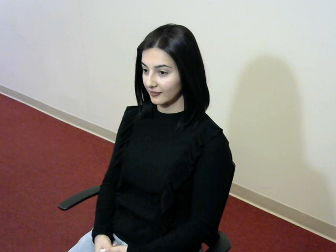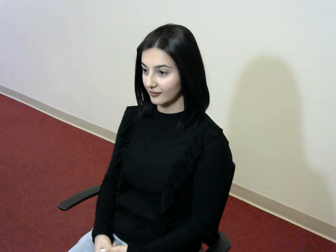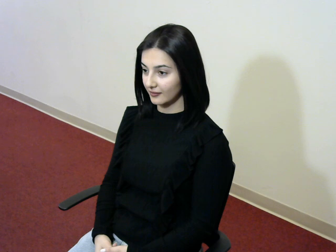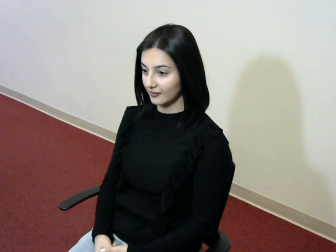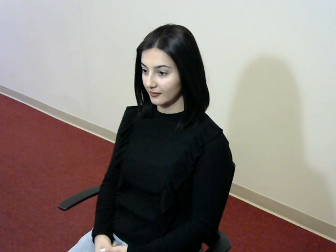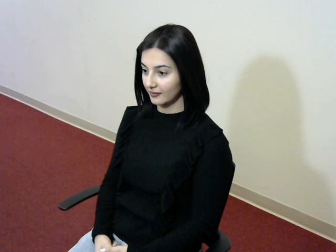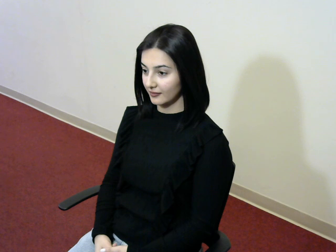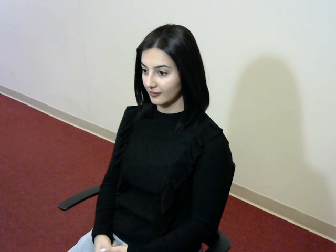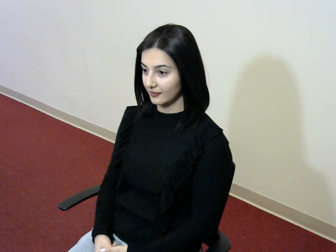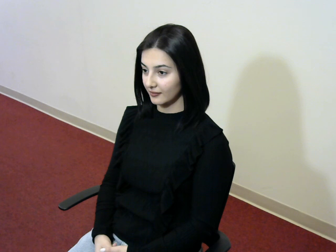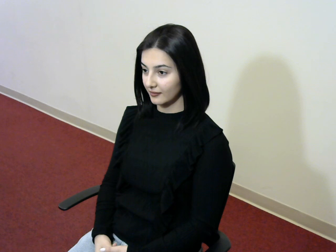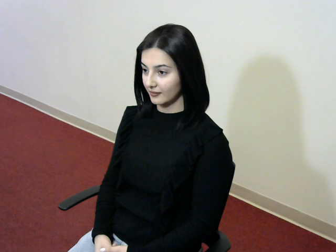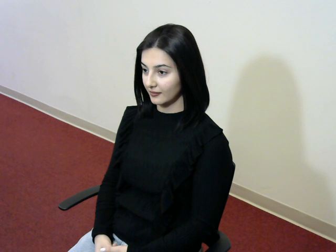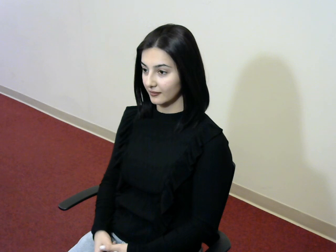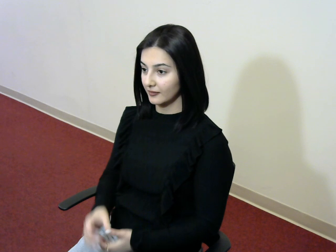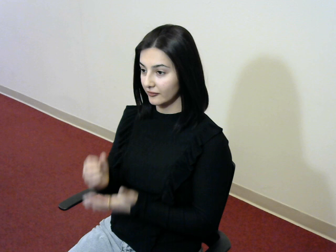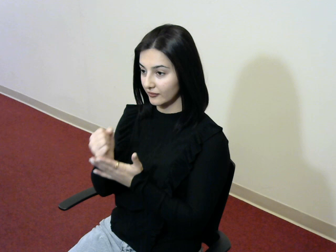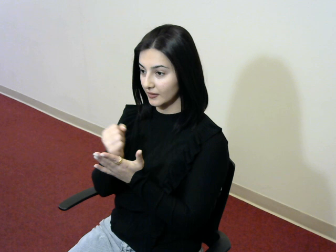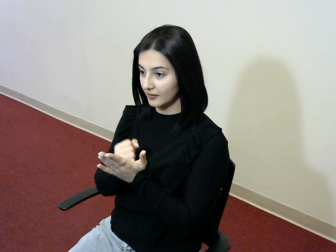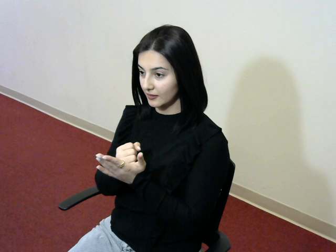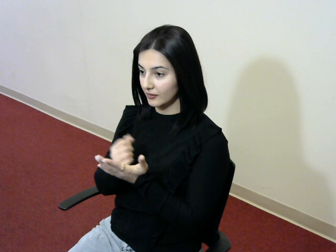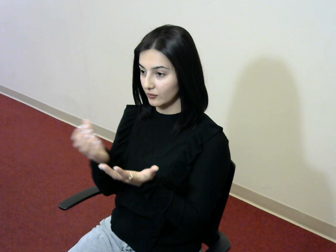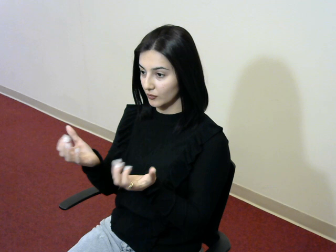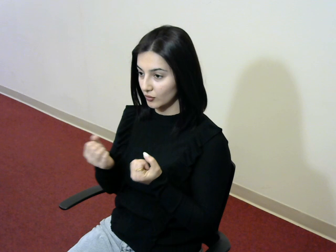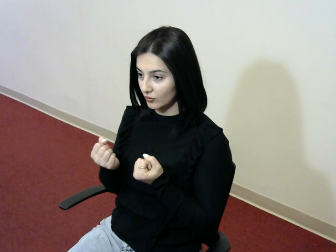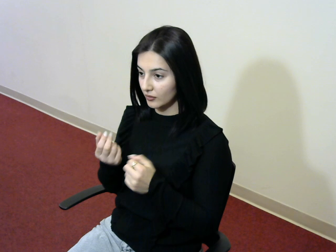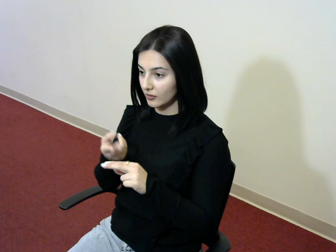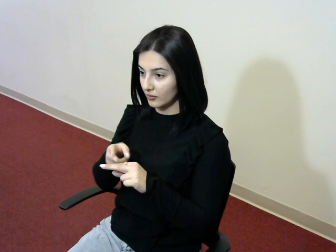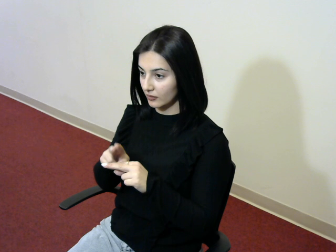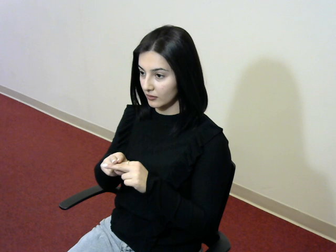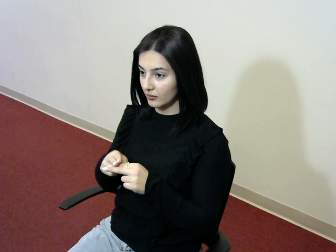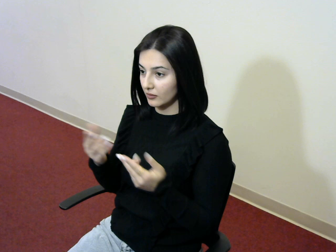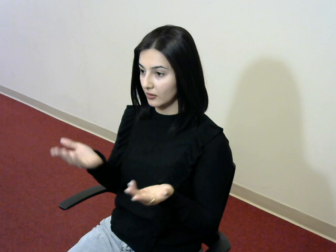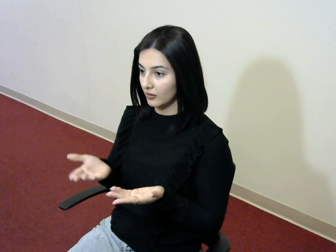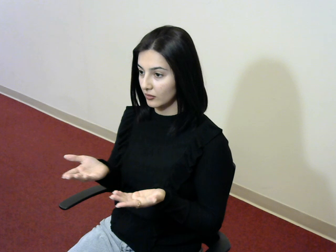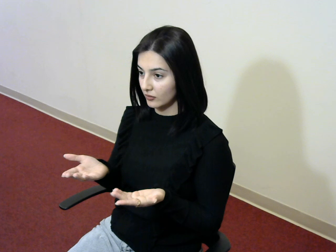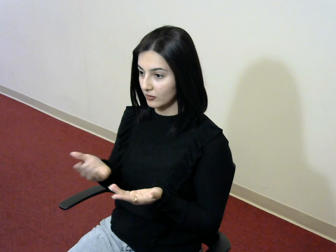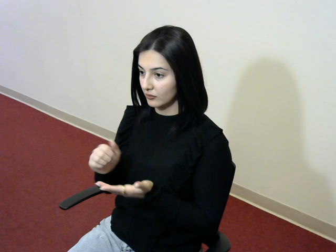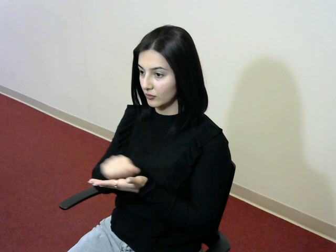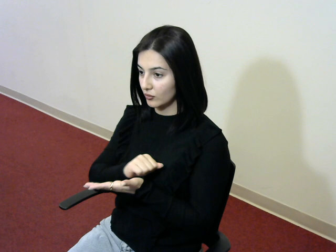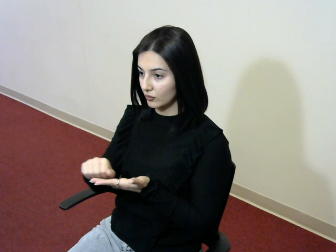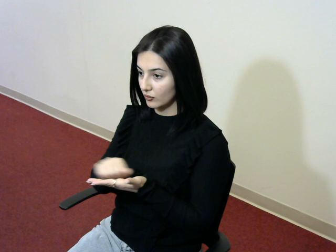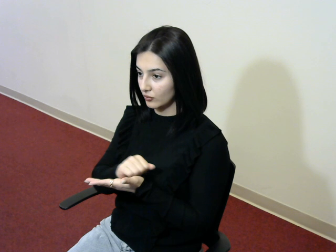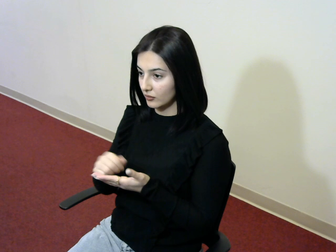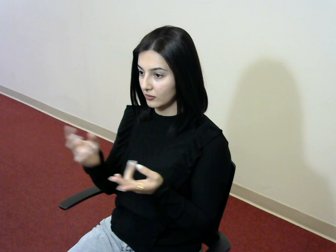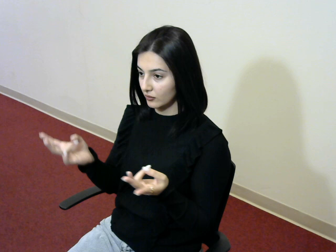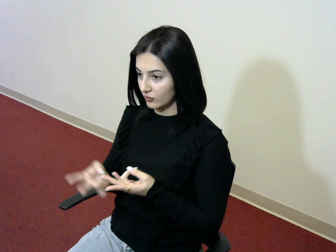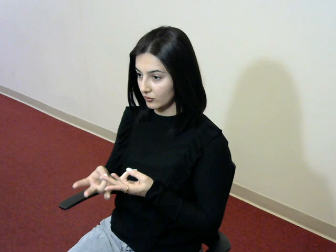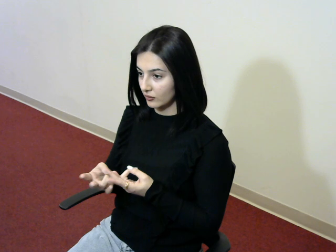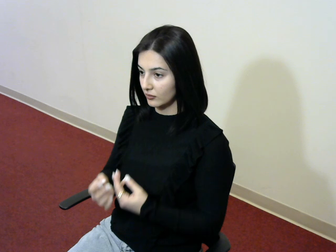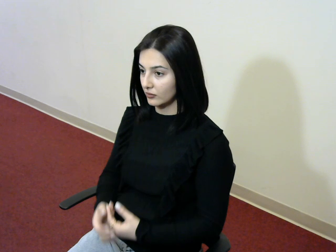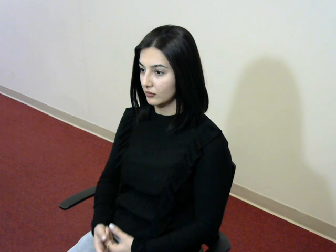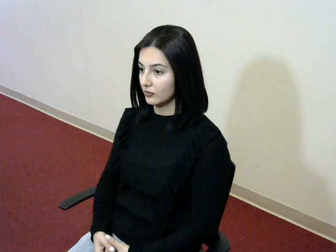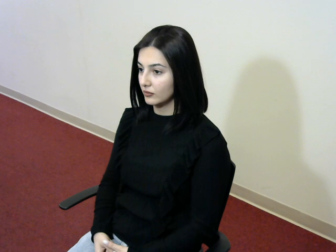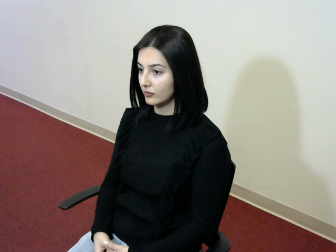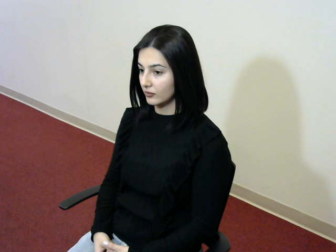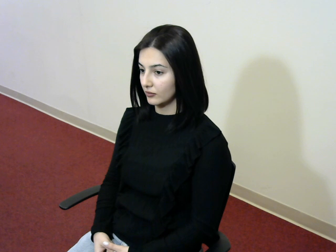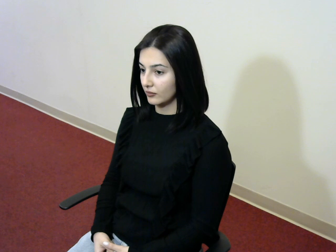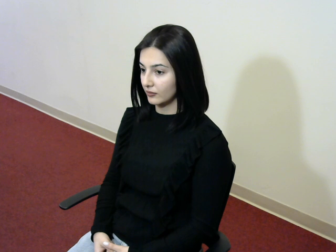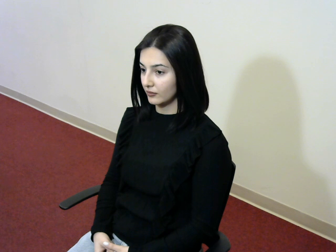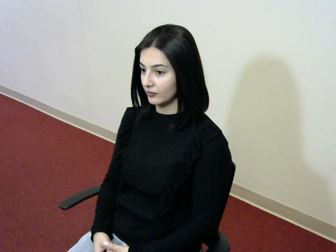Viza almaq üçün hansı sənədlər lazımdır?